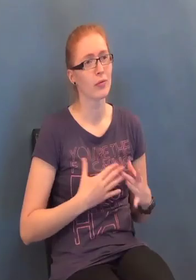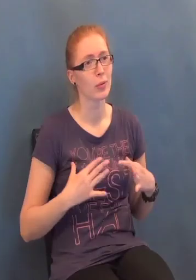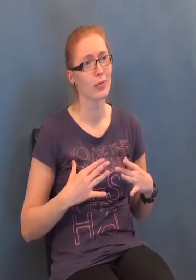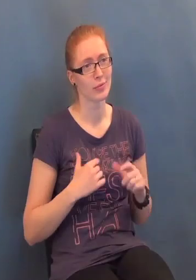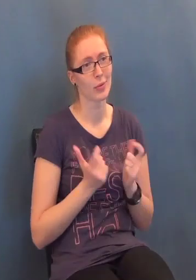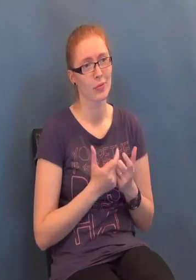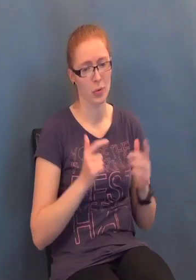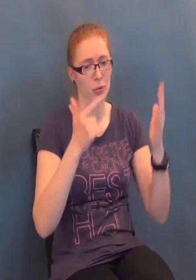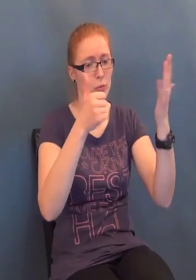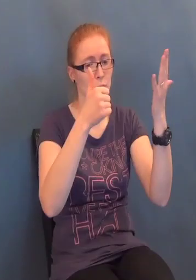Cała sobota wolna.